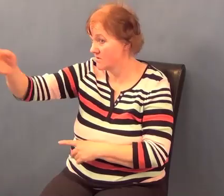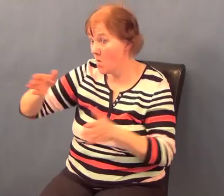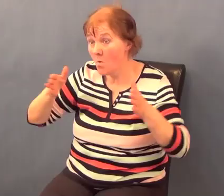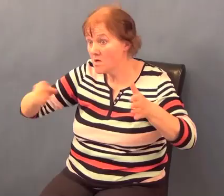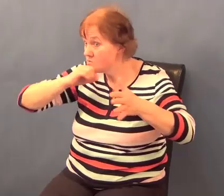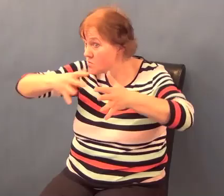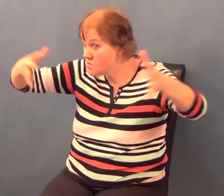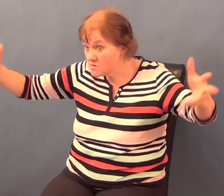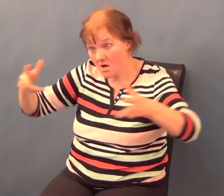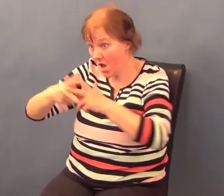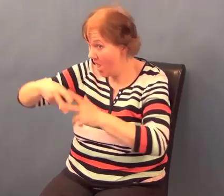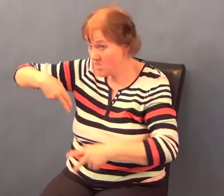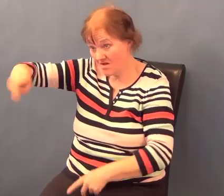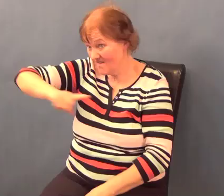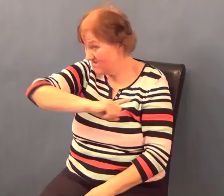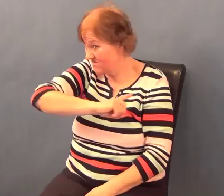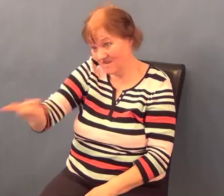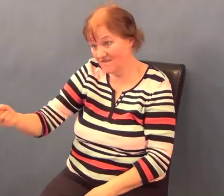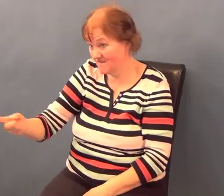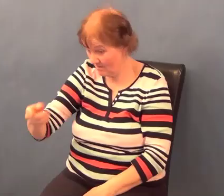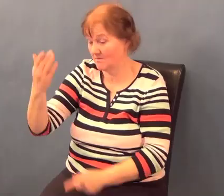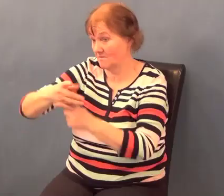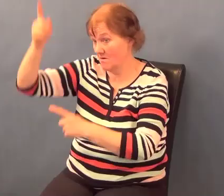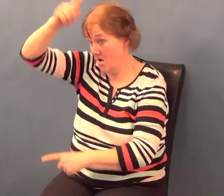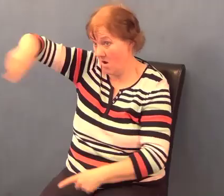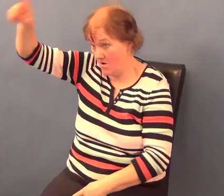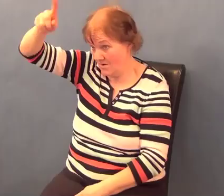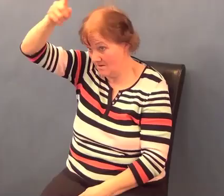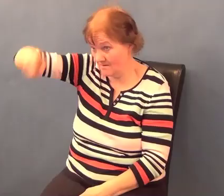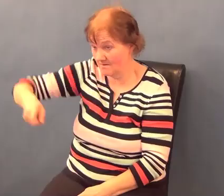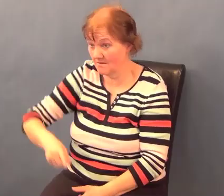Na dużej ulicy koniom nie wolno iść, dlatego jest okrągły znak skreślony.